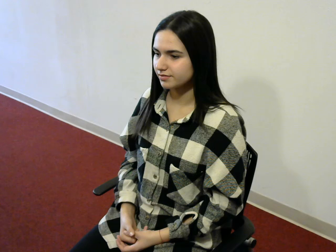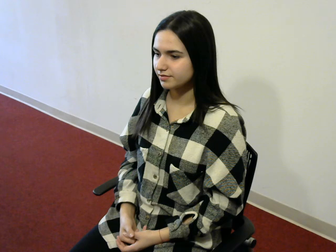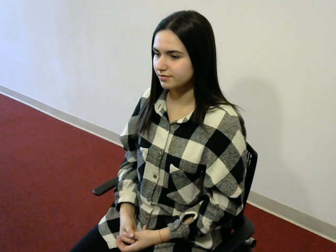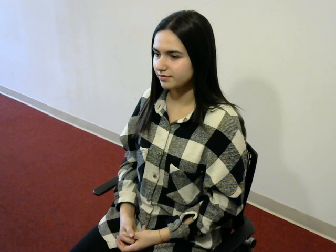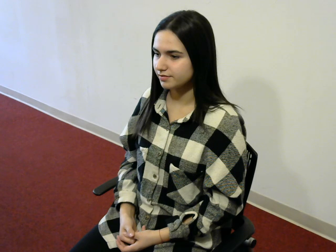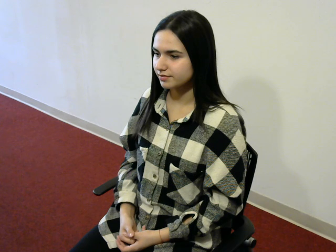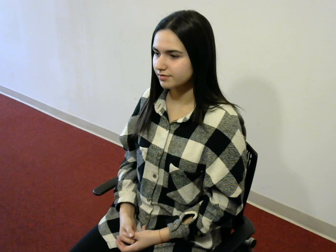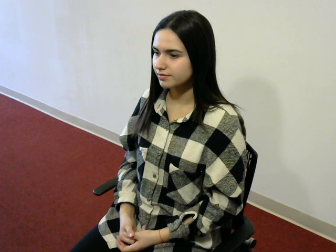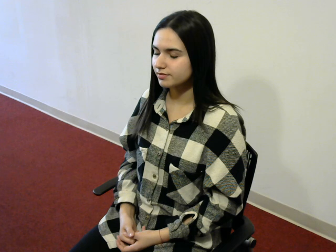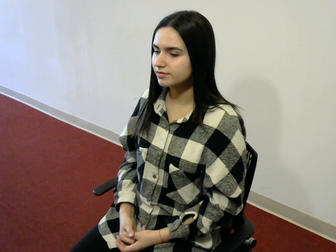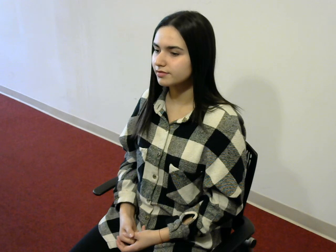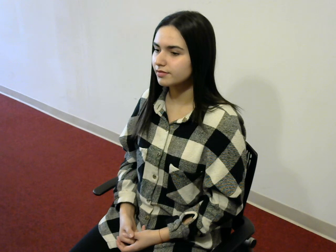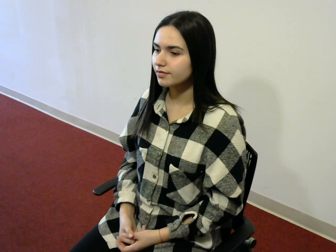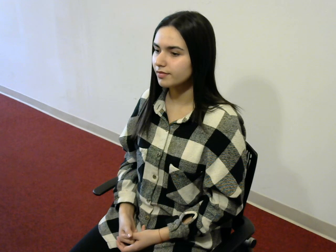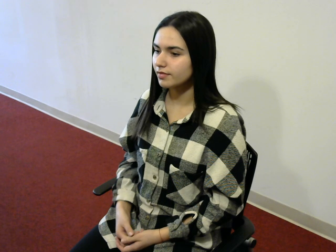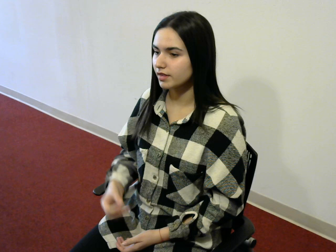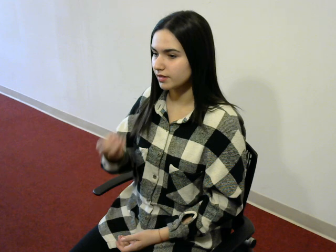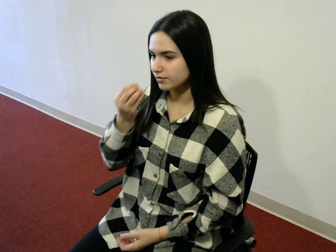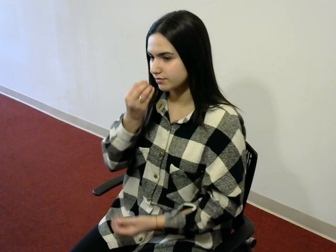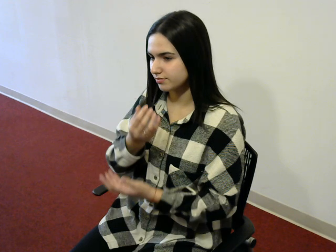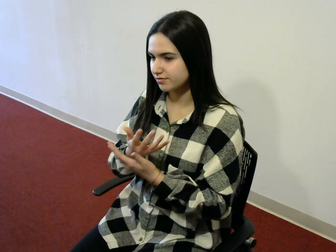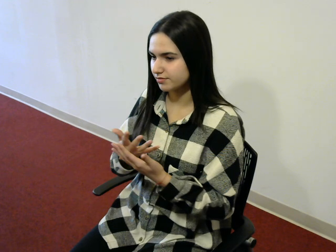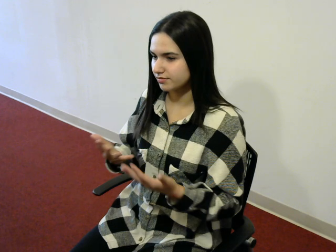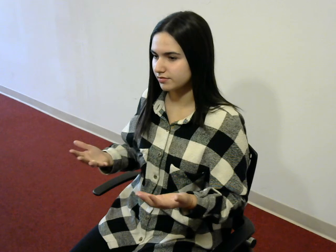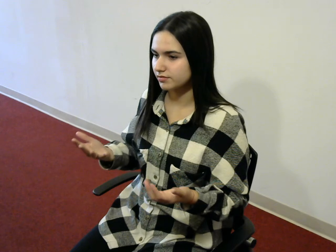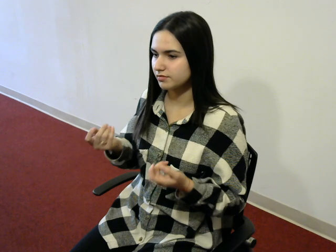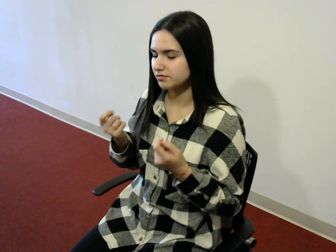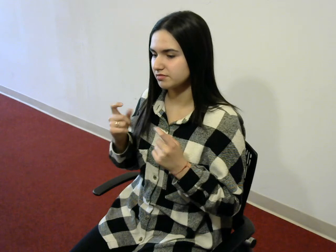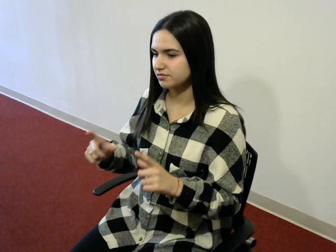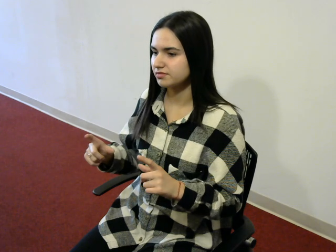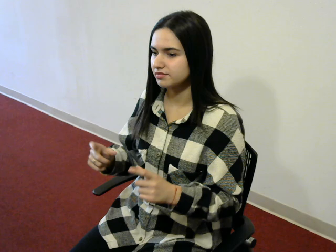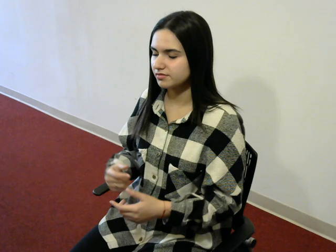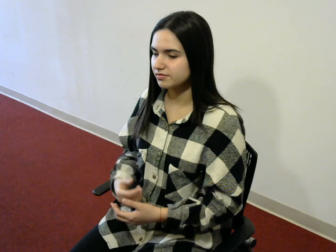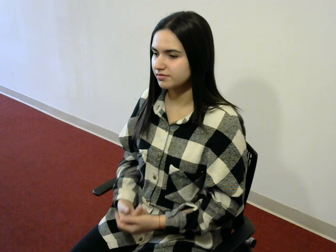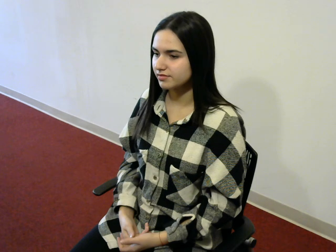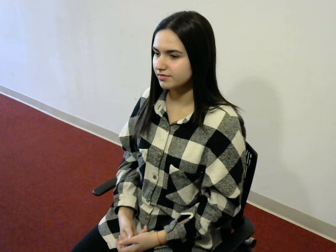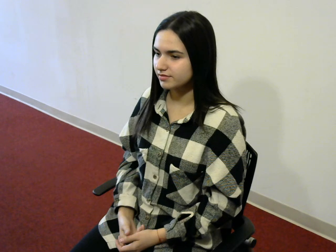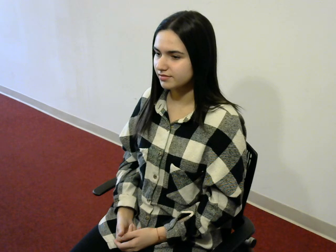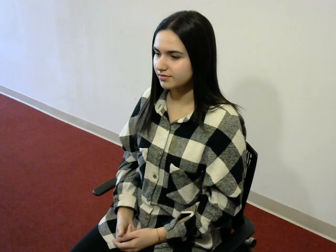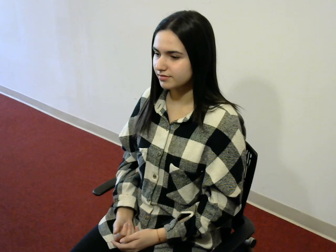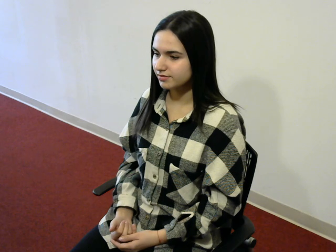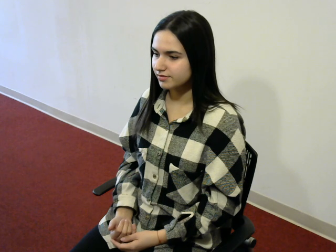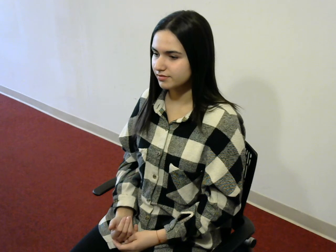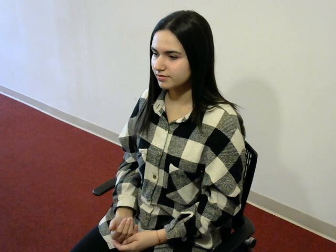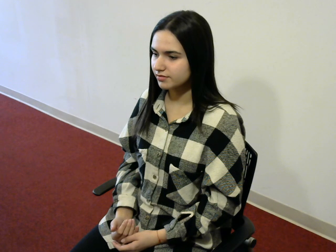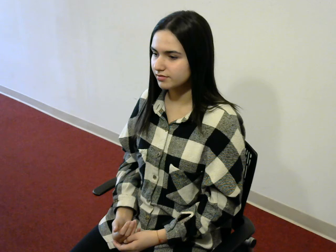Ərzaq bahalaşıb